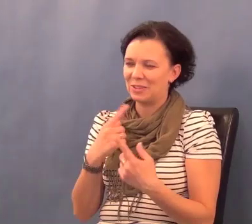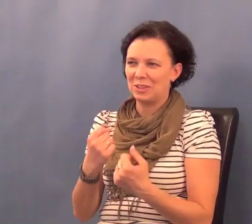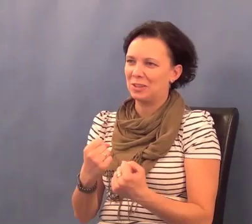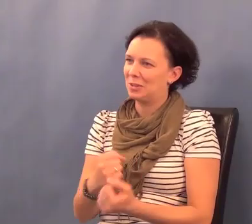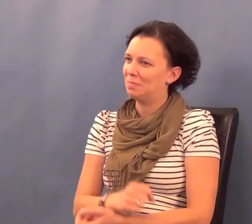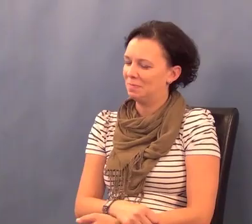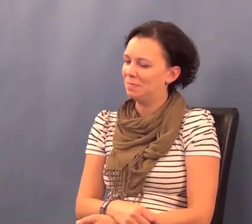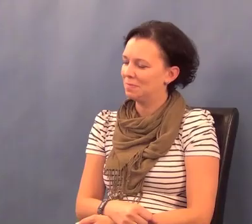Ciężko powiedzieć.